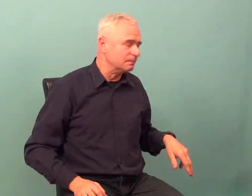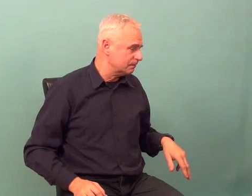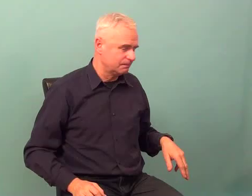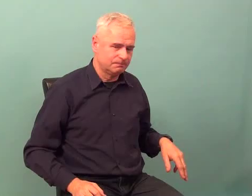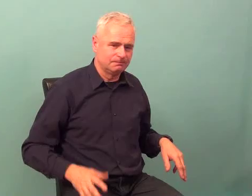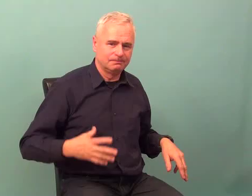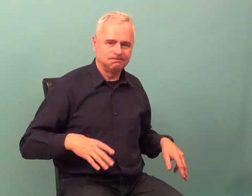Wszystko jedno - pomyślał.